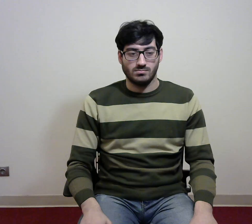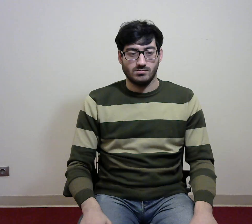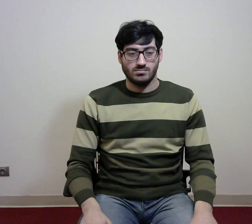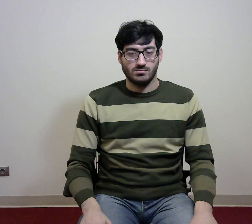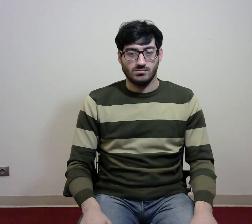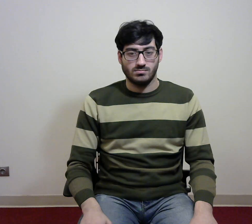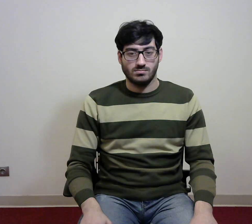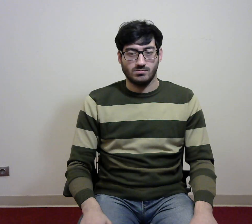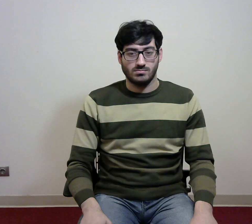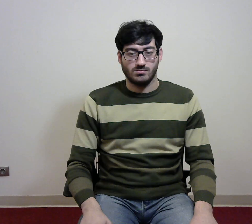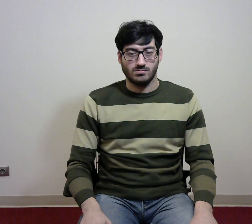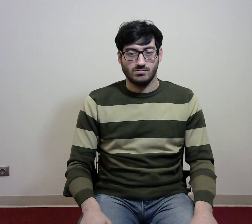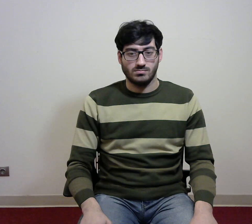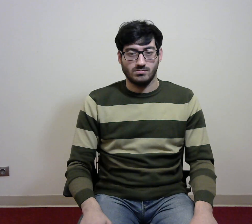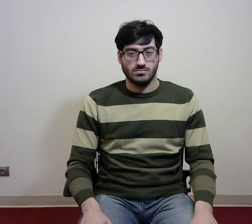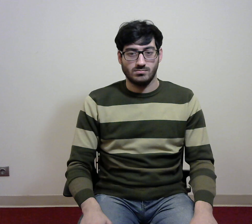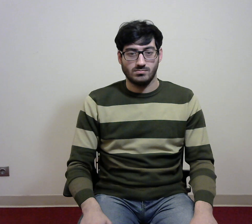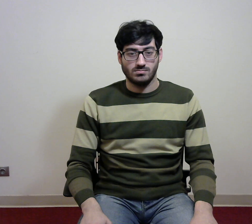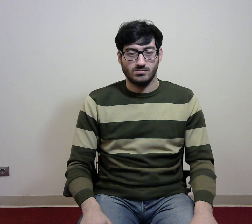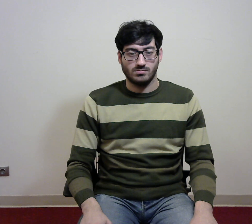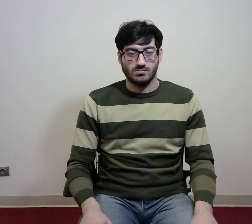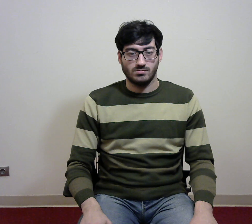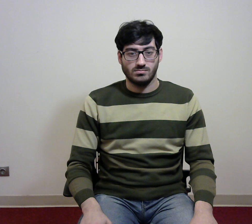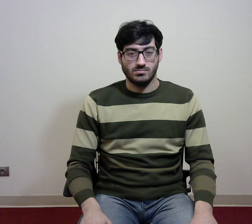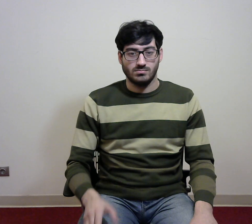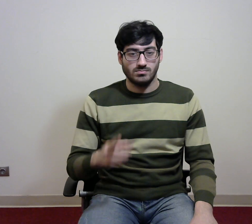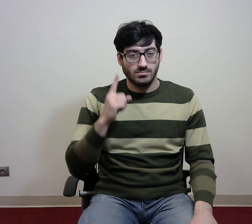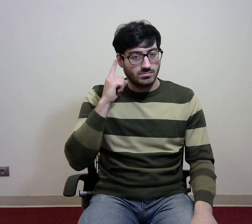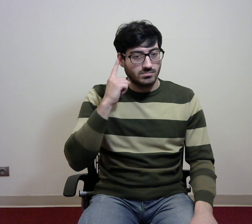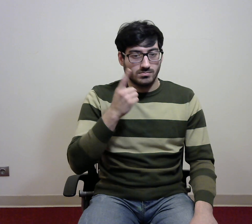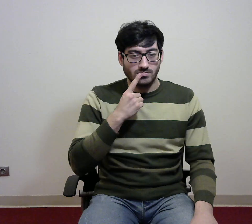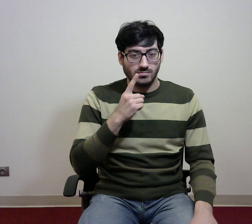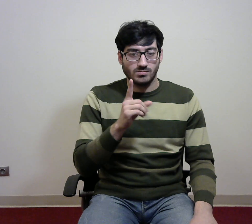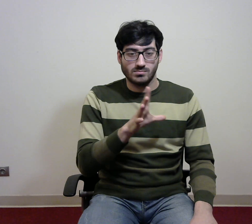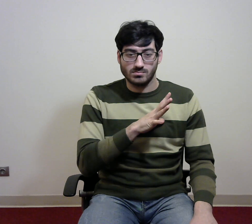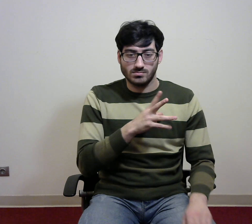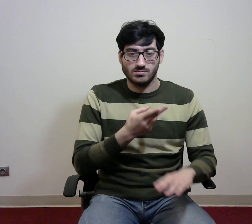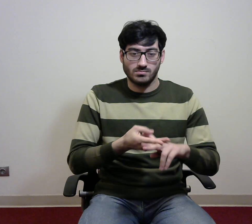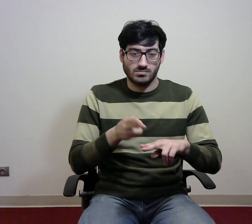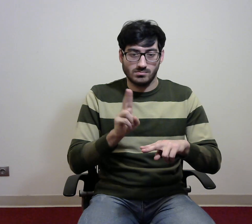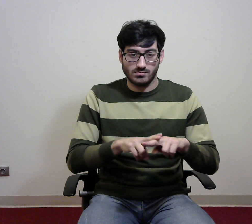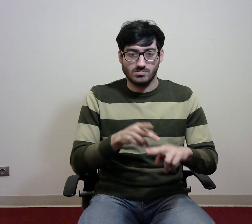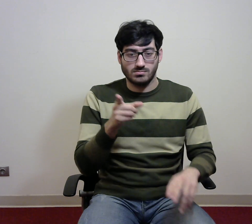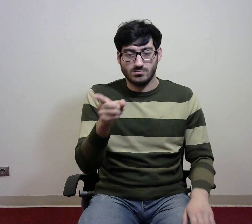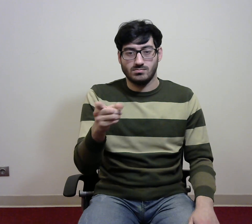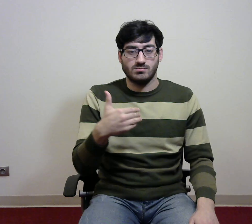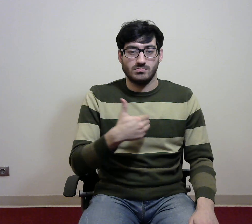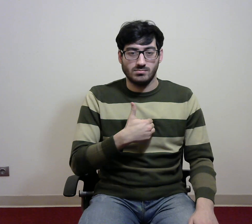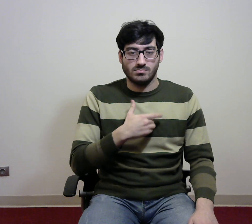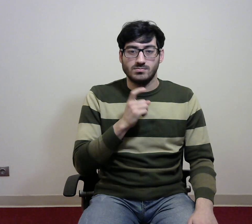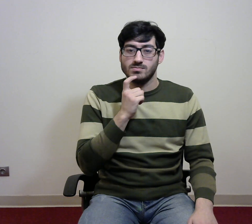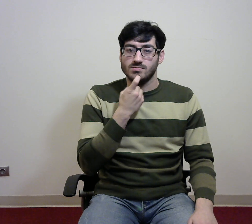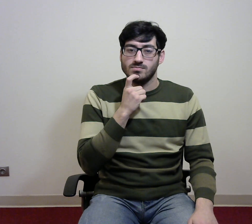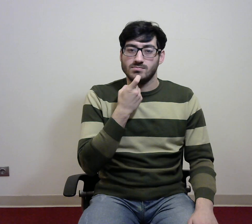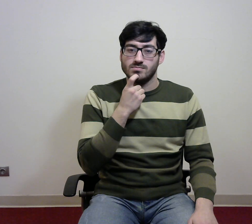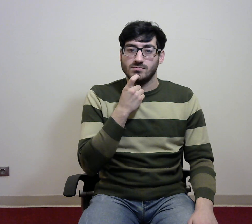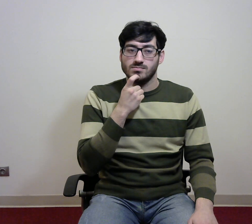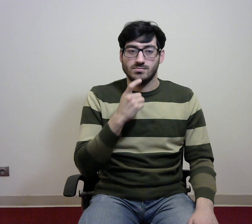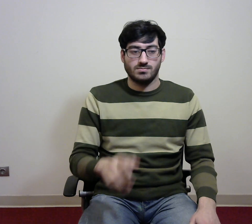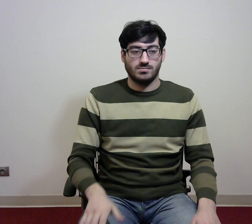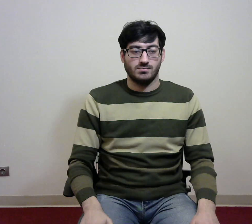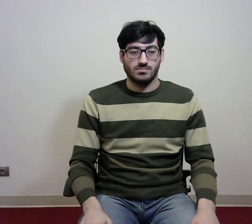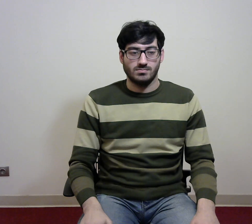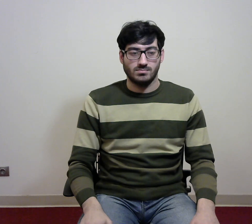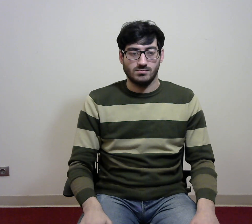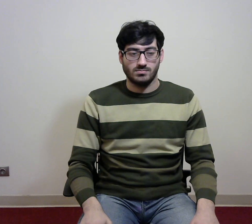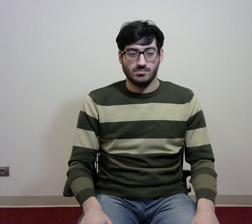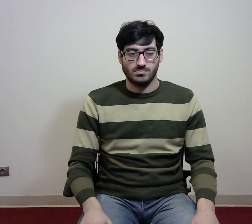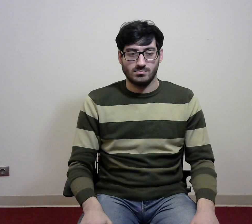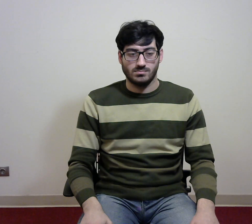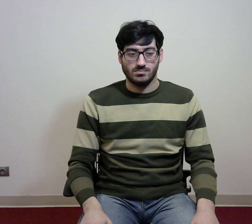Eşitmə məhdudiyyəti olduğuna görə bu mənə çətindir